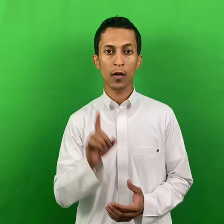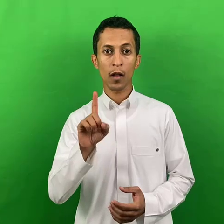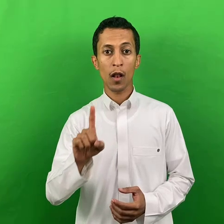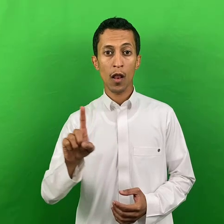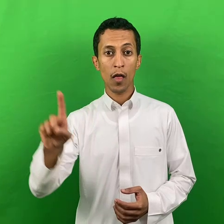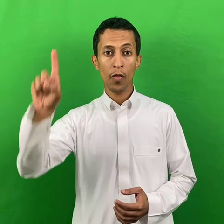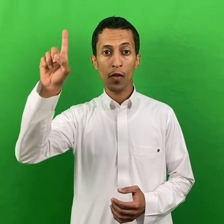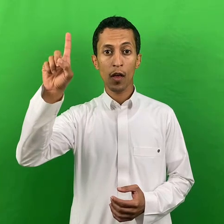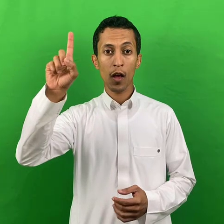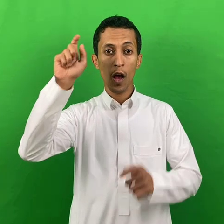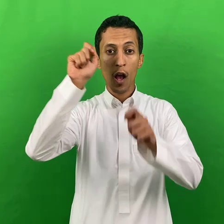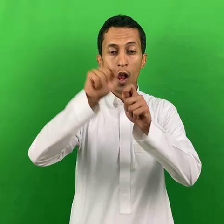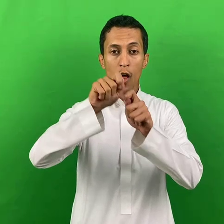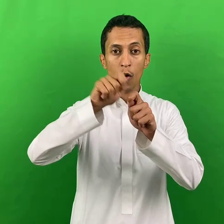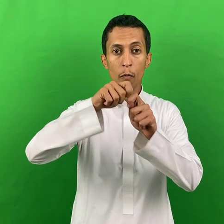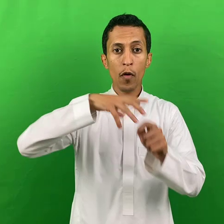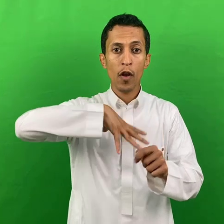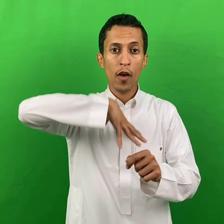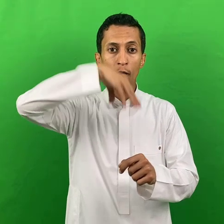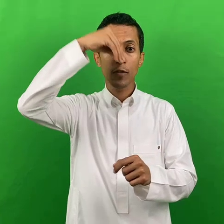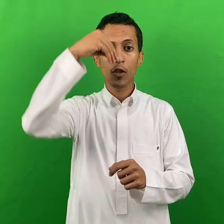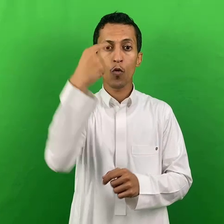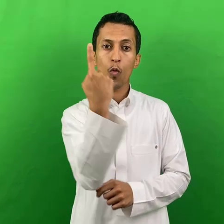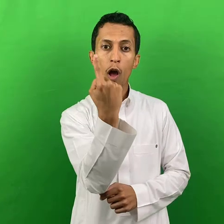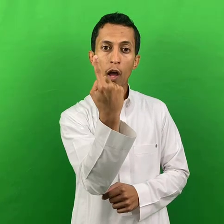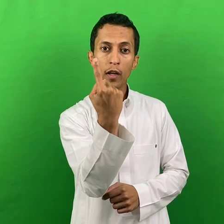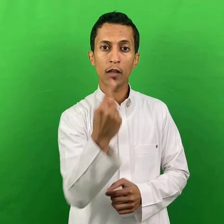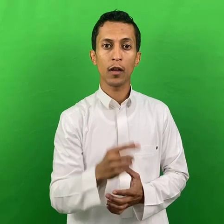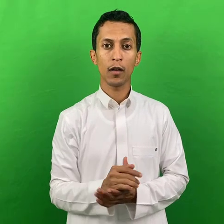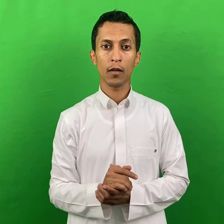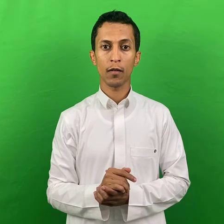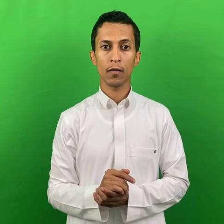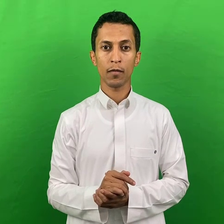الذي خلقكم من نفس واحدة